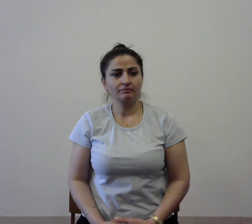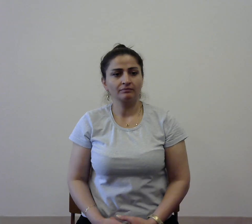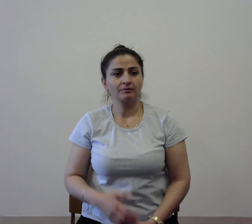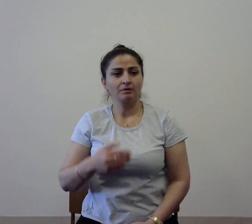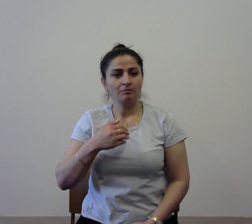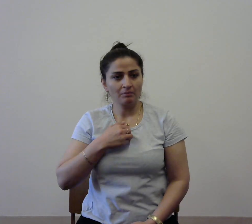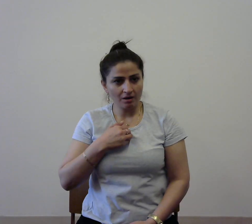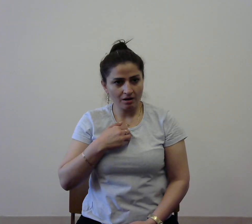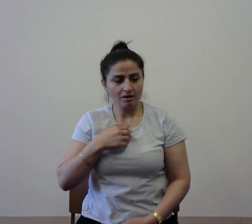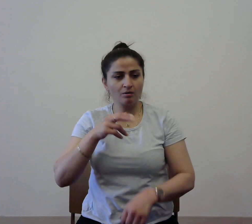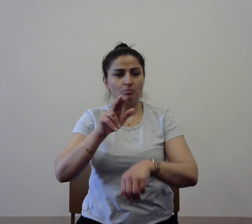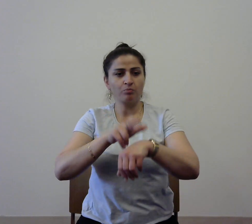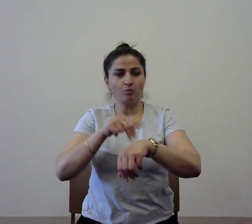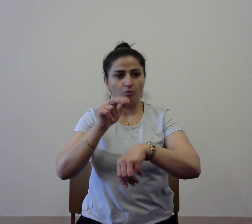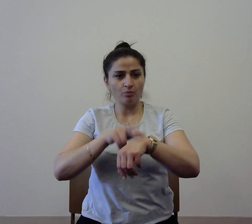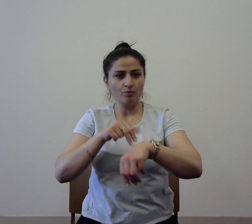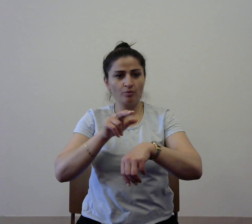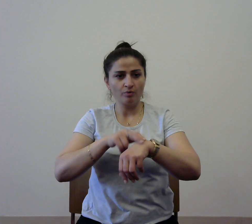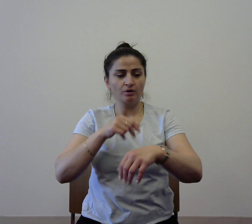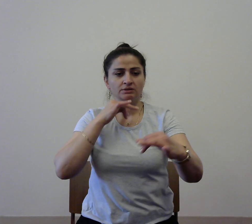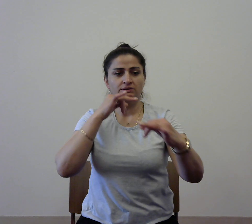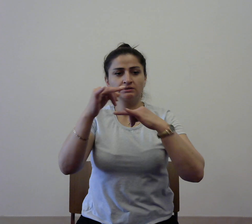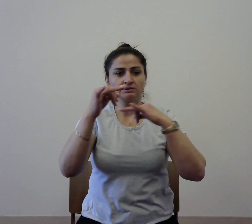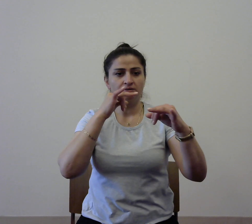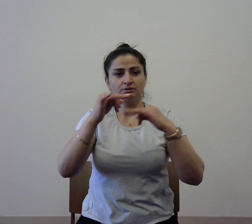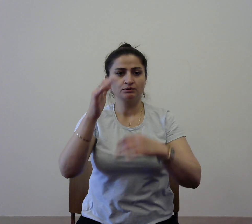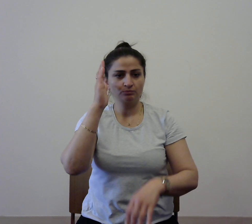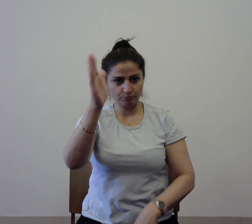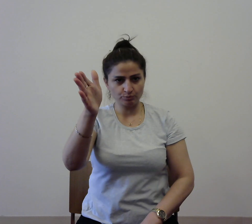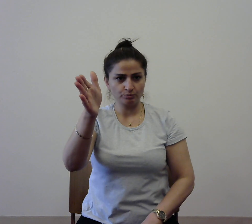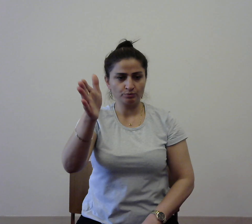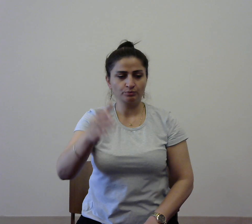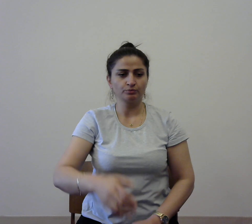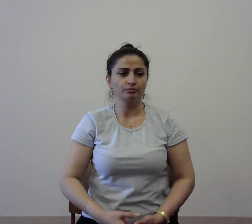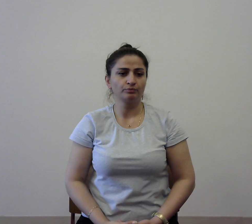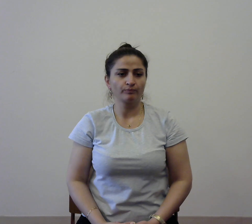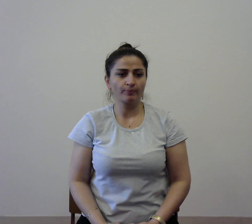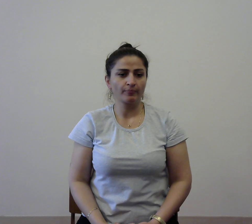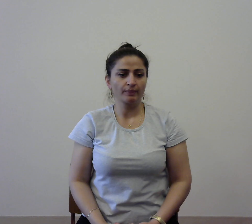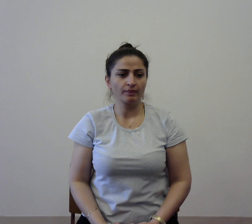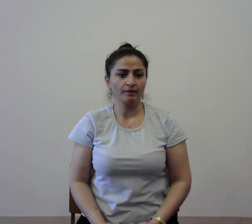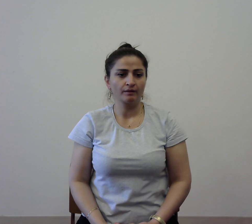Mən polisə müraciət edəcəyəm